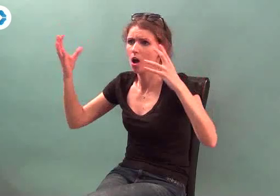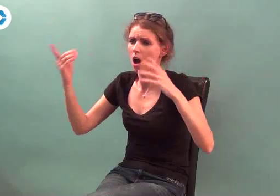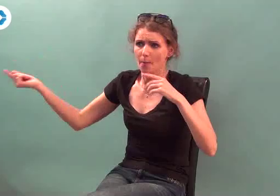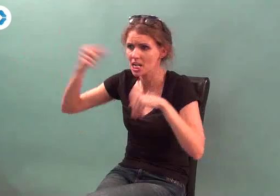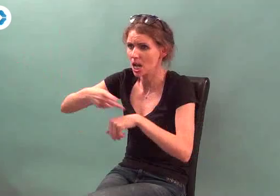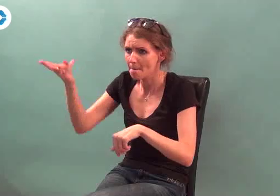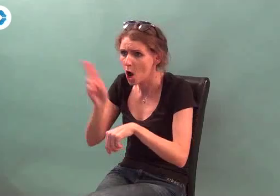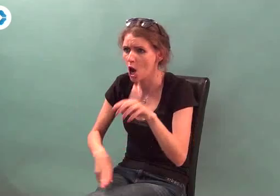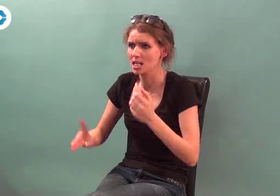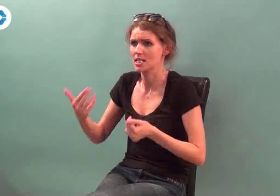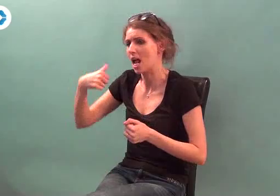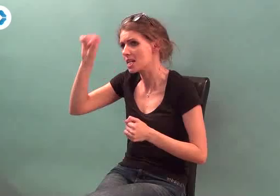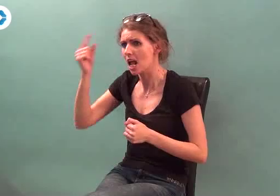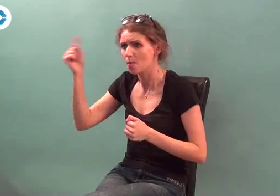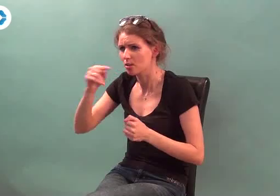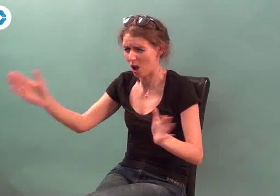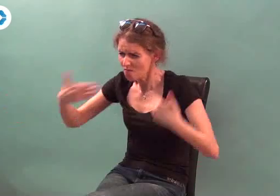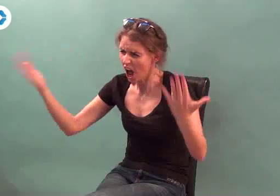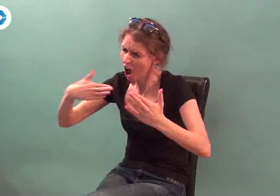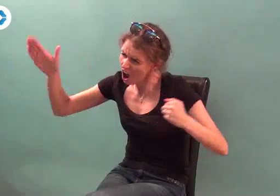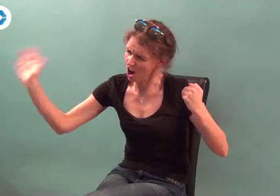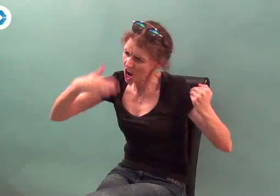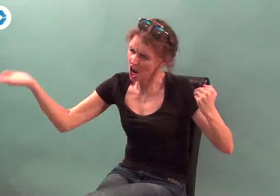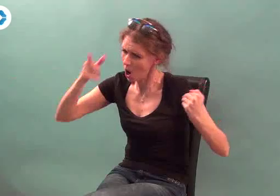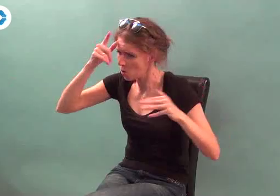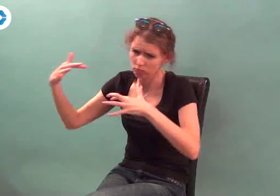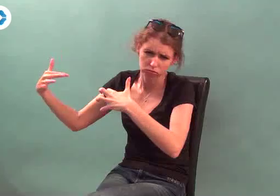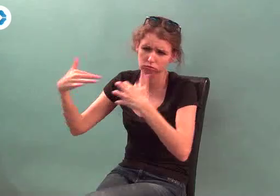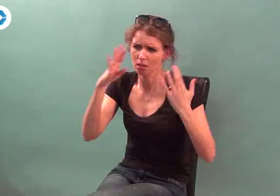Przyjeżdża policja, straż pożarna, szybko ewakuują ludzi na zewnątrz.